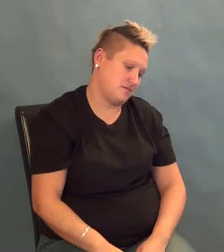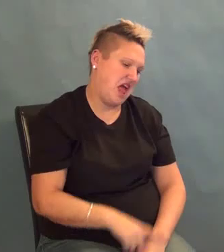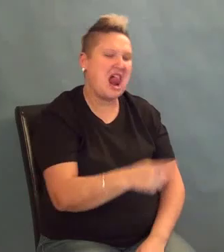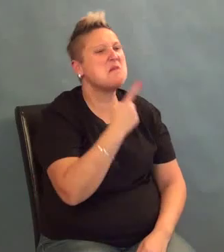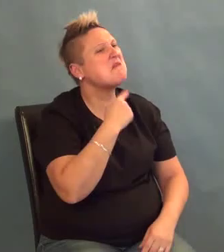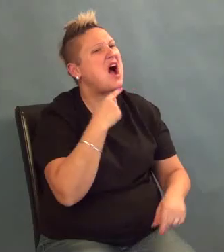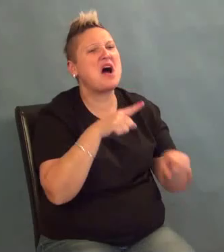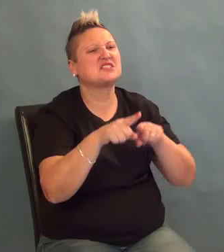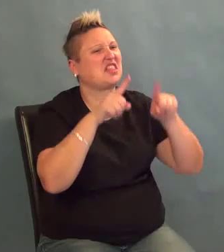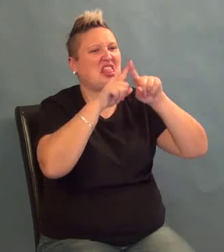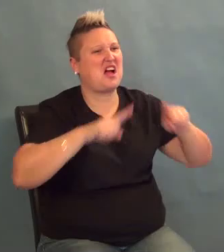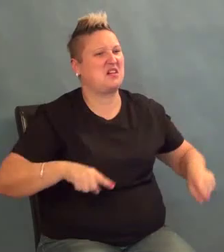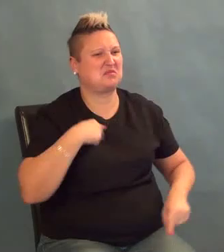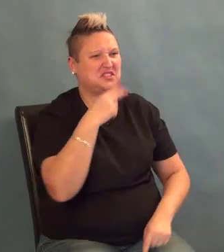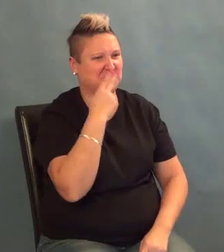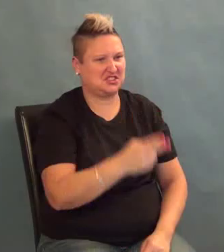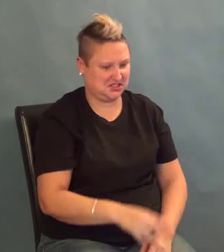Mało widzę takich znaków.